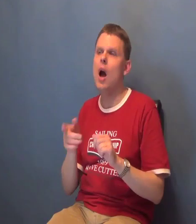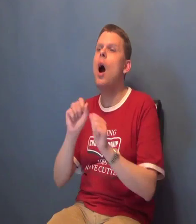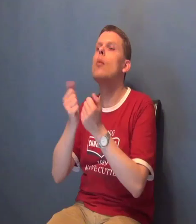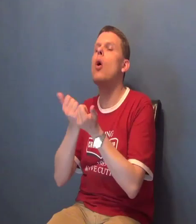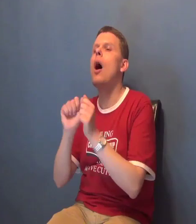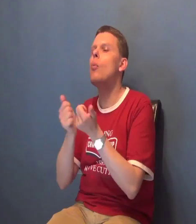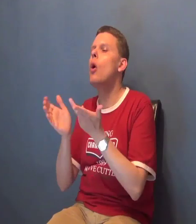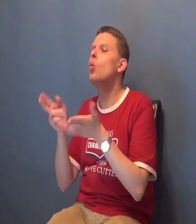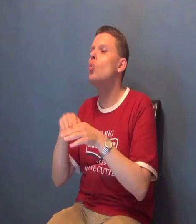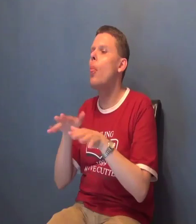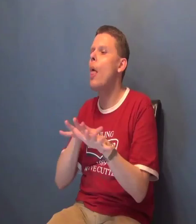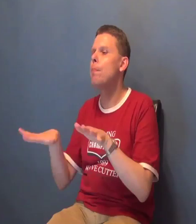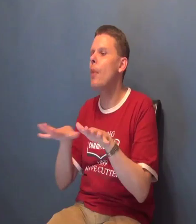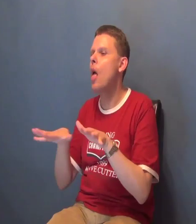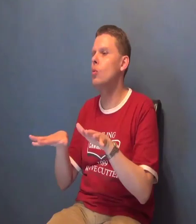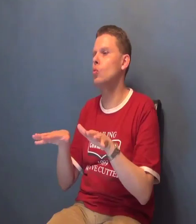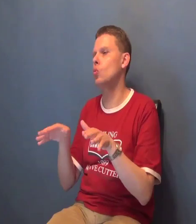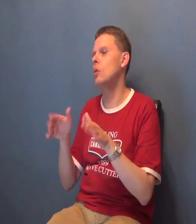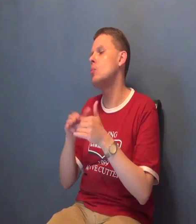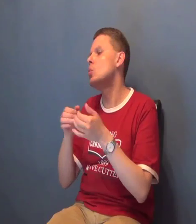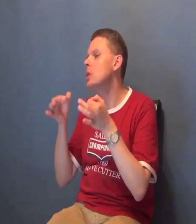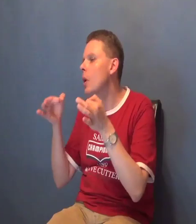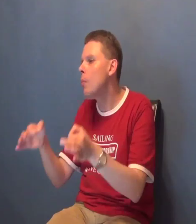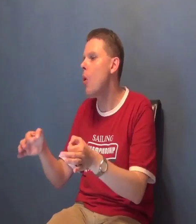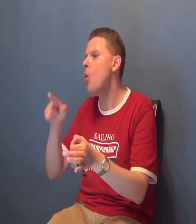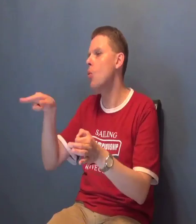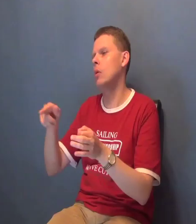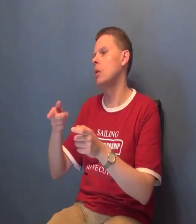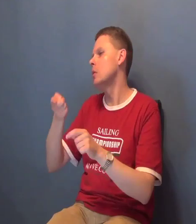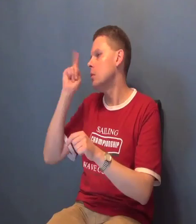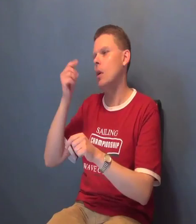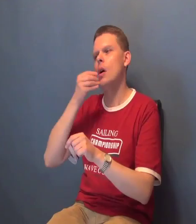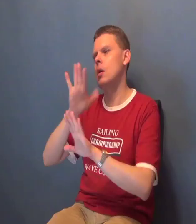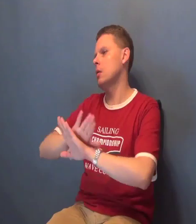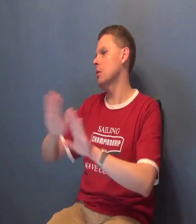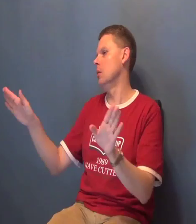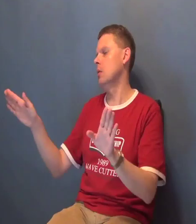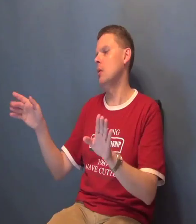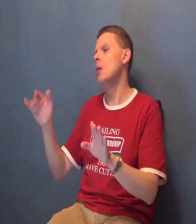Albo, albo, w niektórych miejscach, na przykład w samochodzie i tam jest zakaz jedzenia.